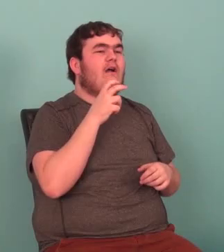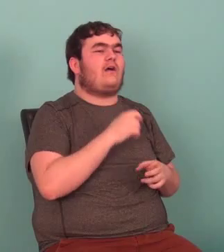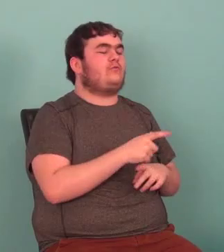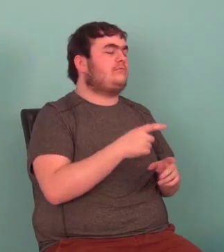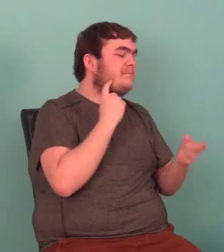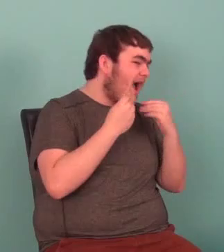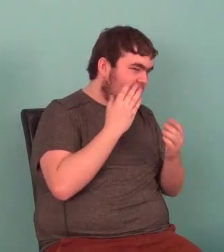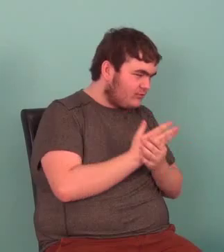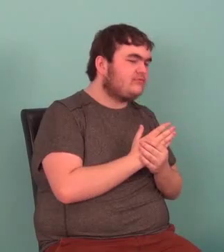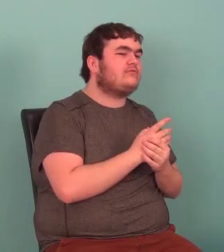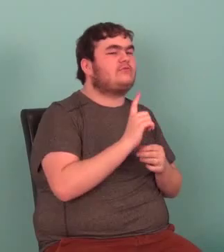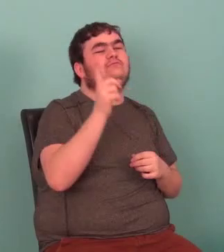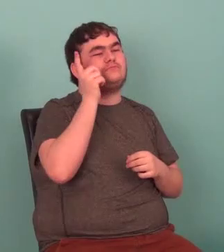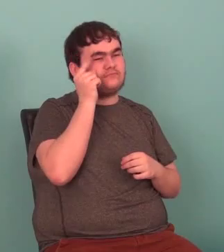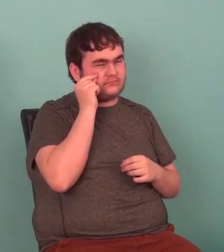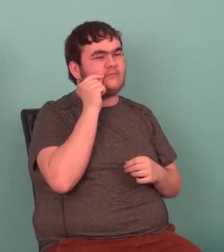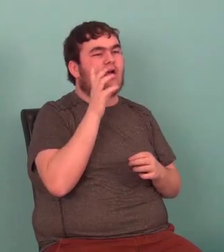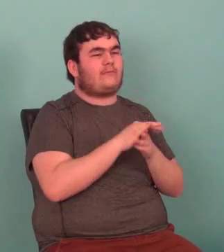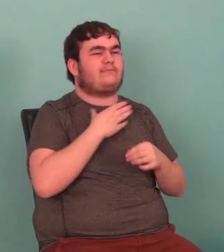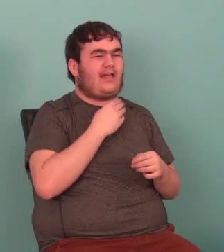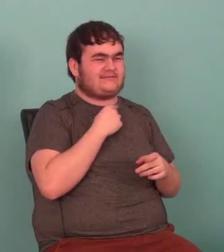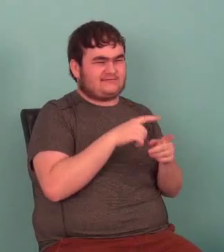Akurat już się z nią pobawił i idzie spać razem z psem.